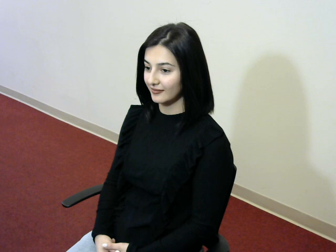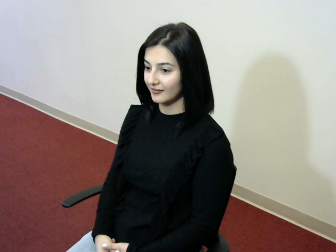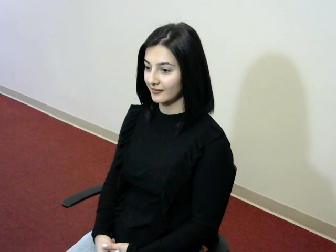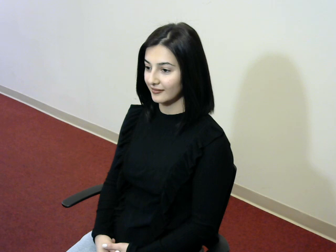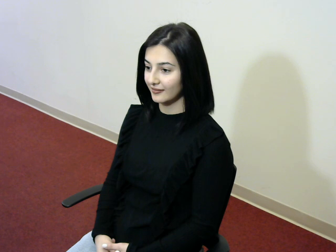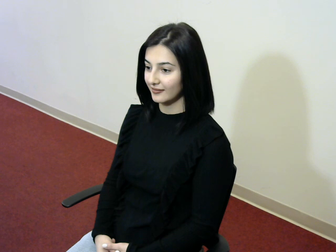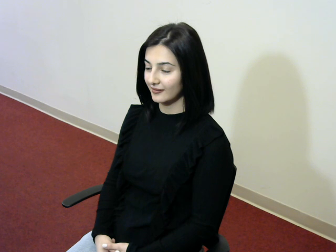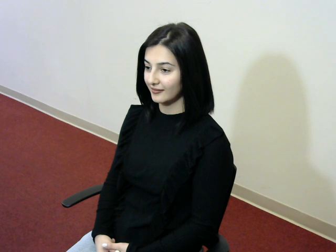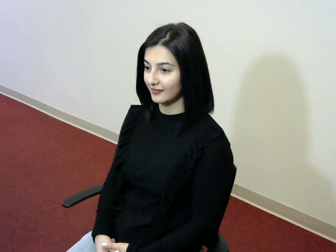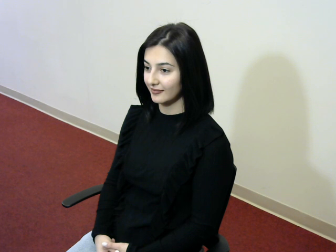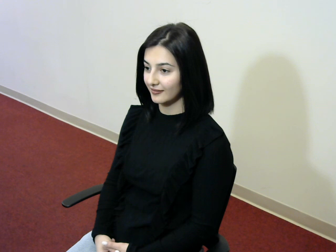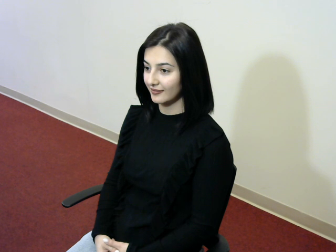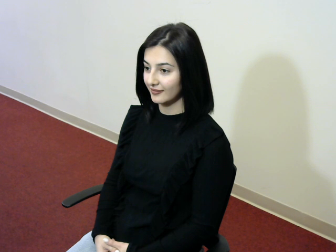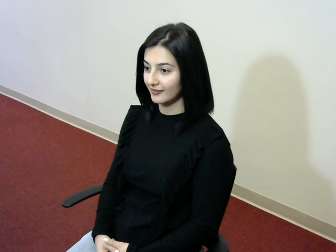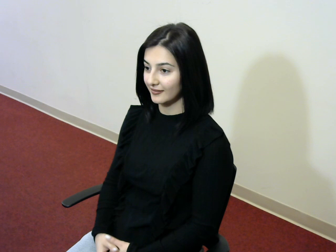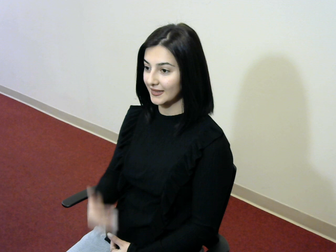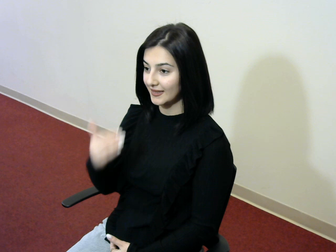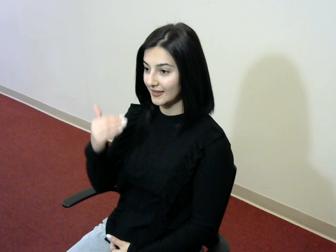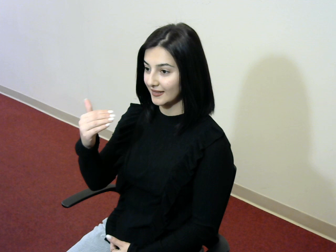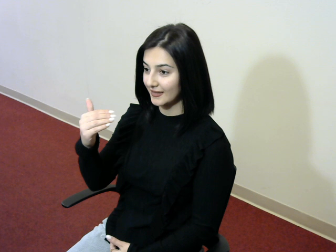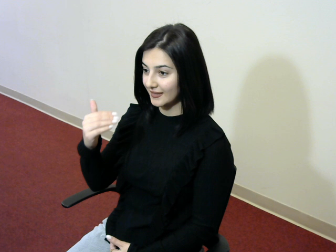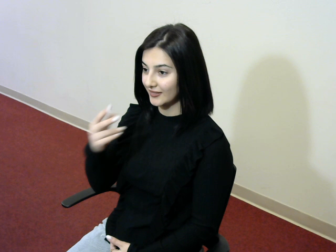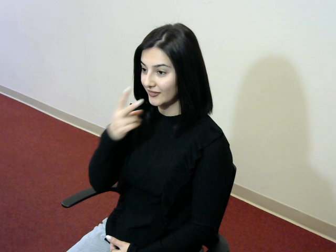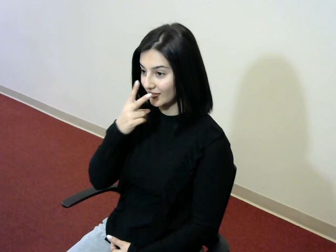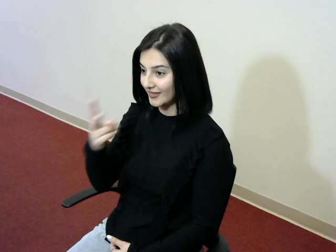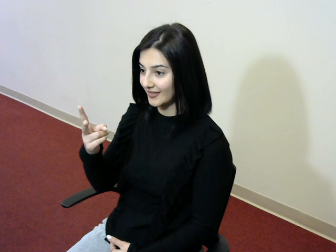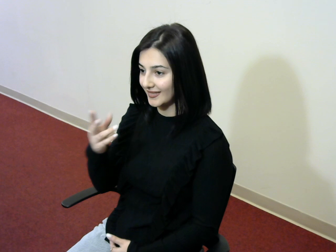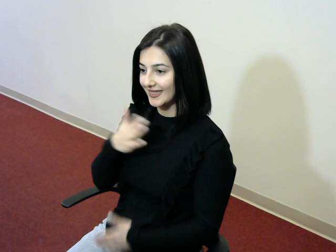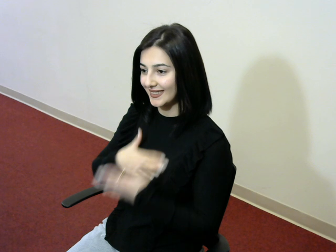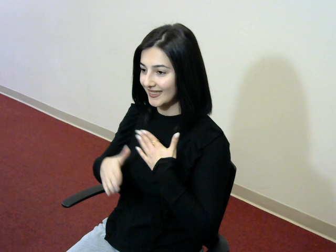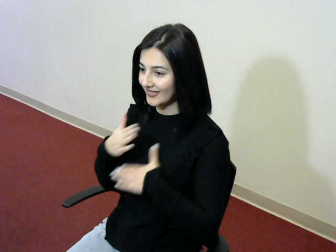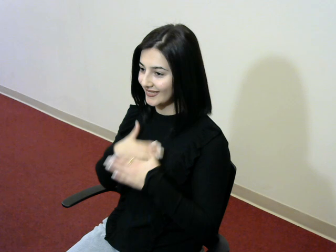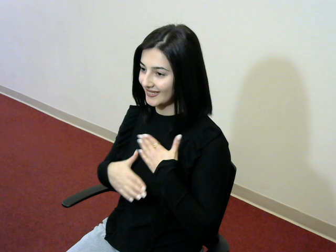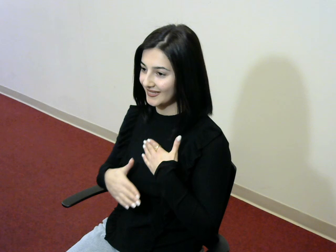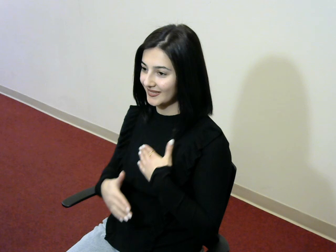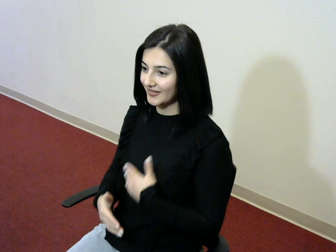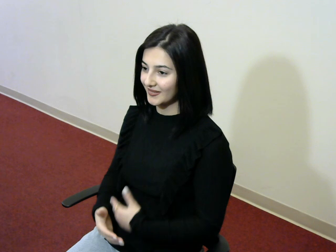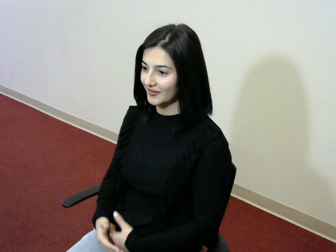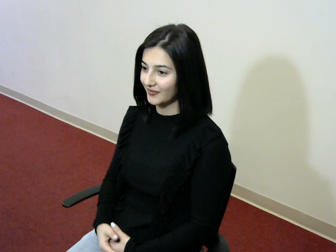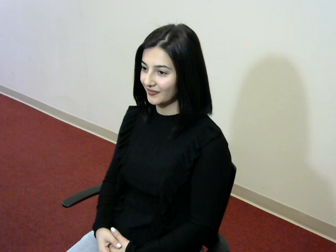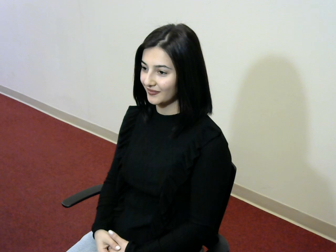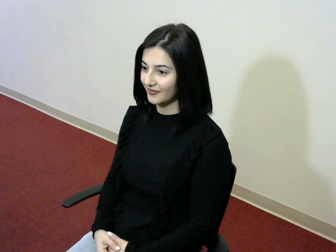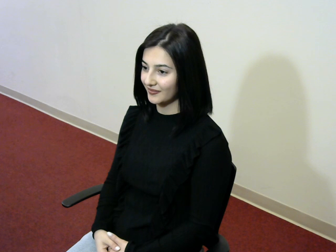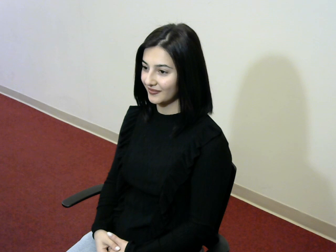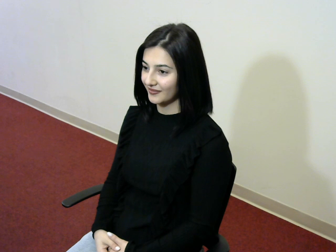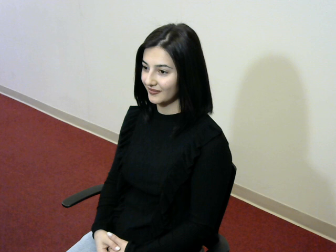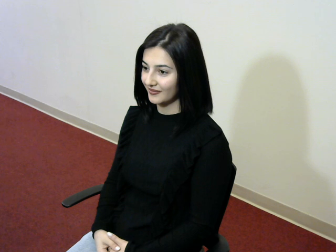Sizi görməyimə şad oldum